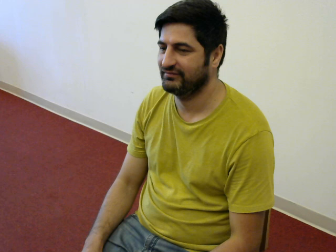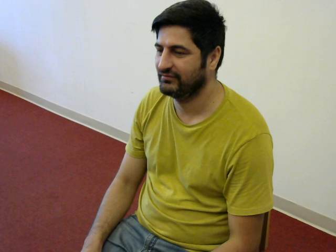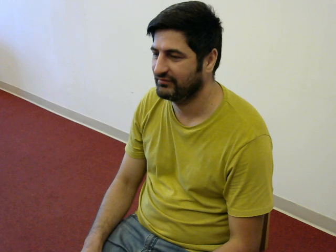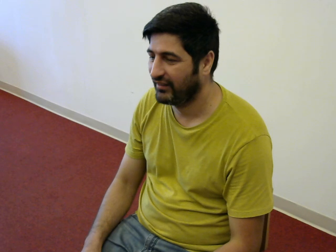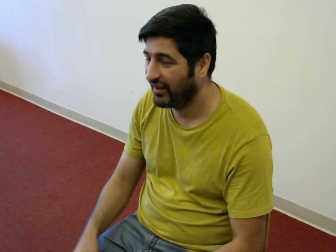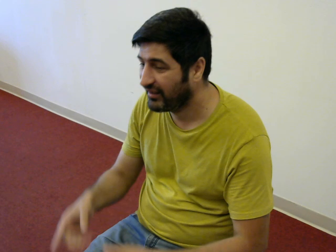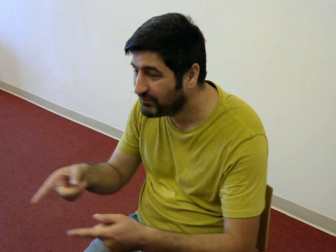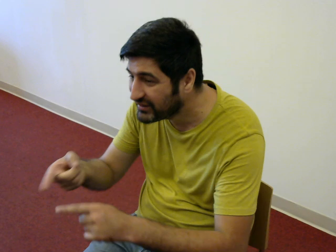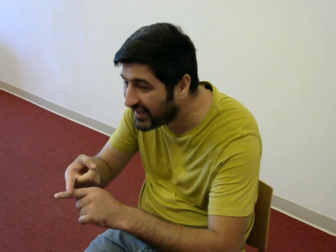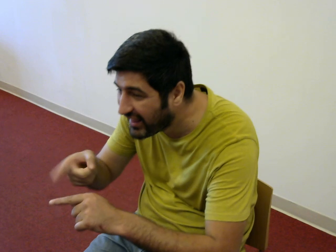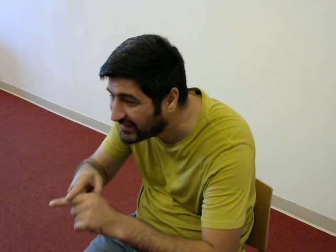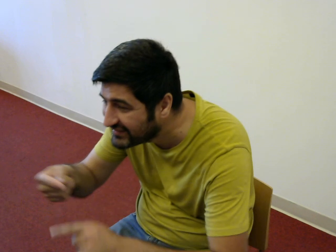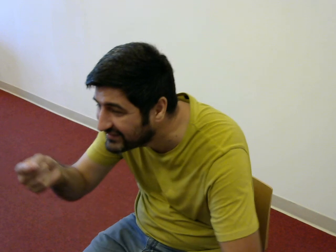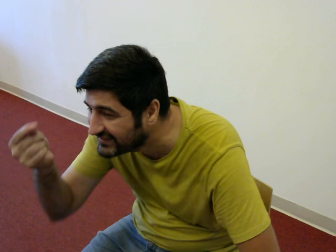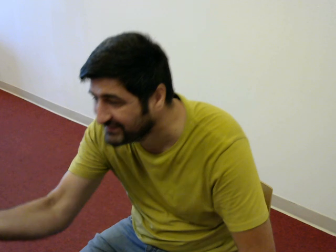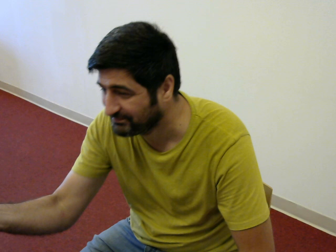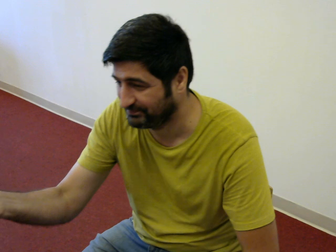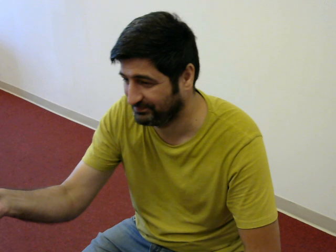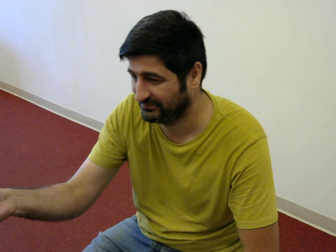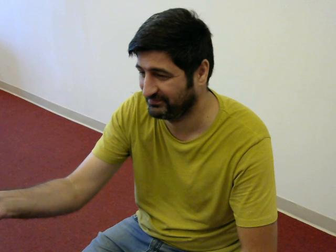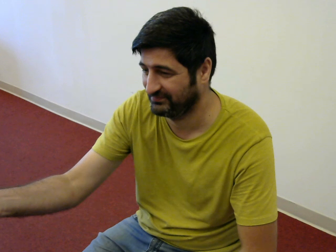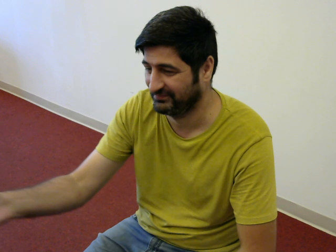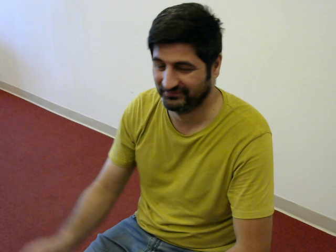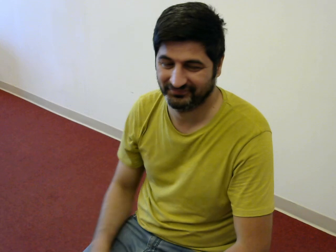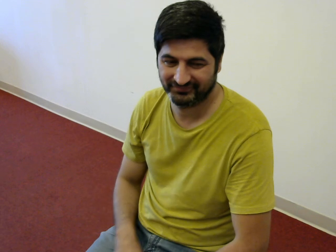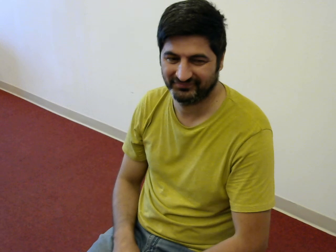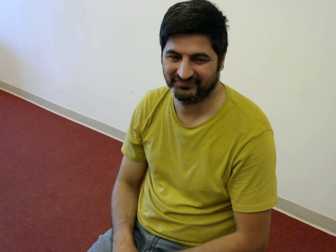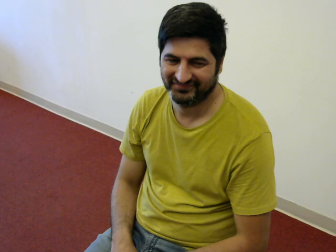Bu ucuzdur